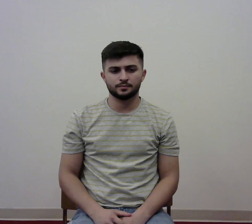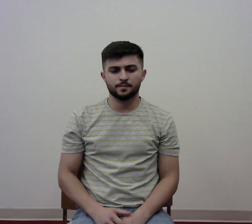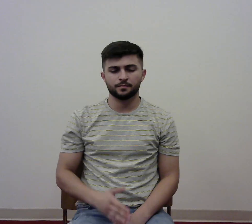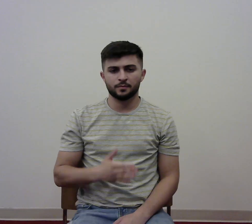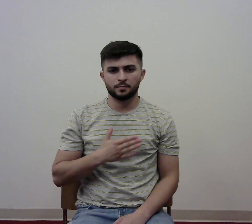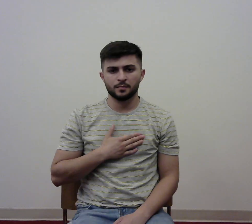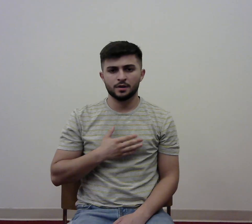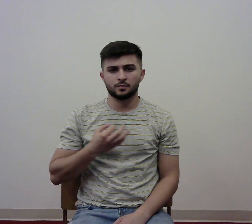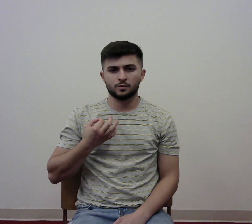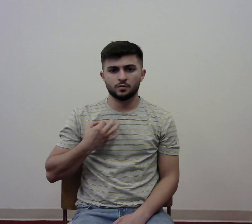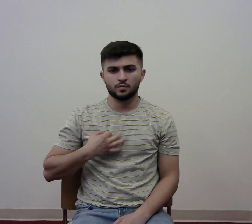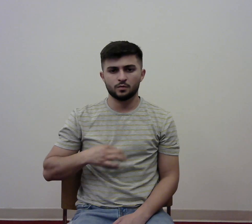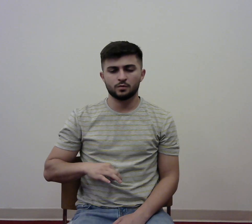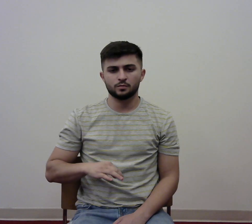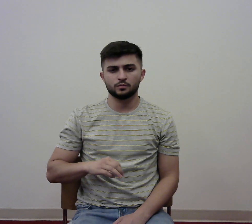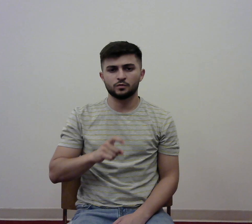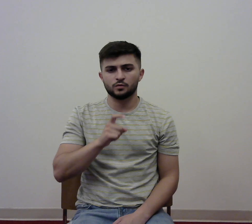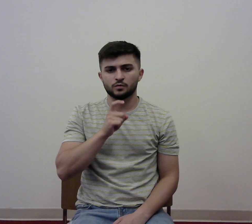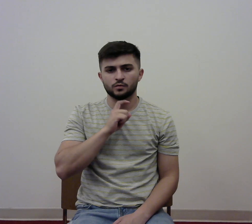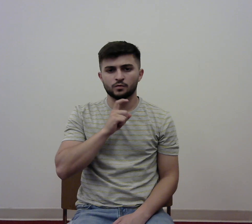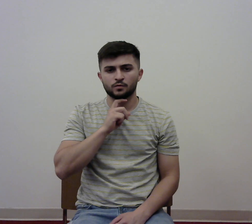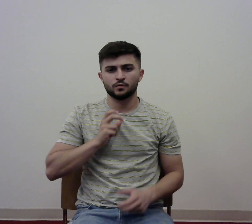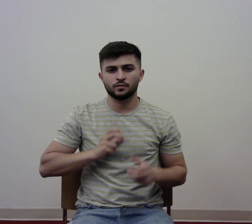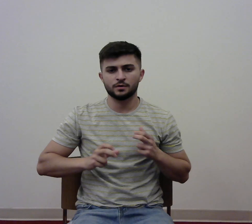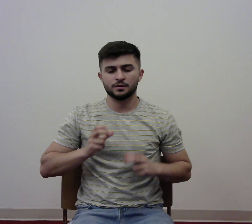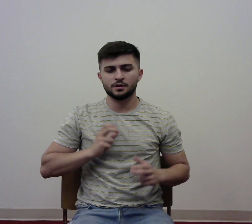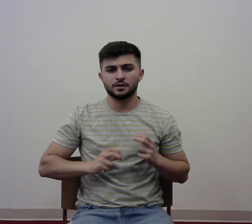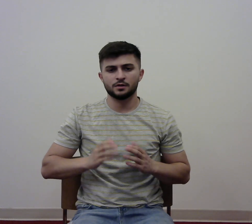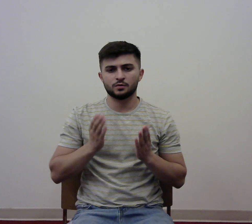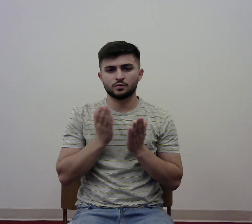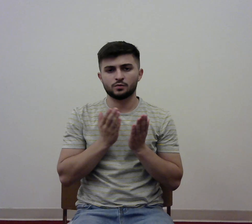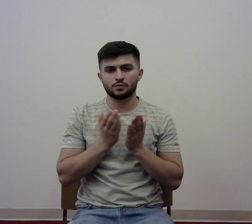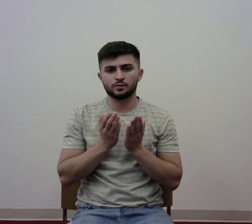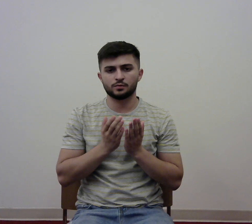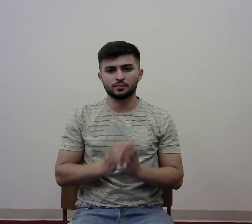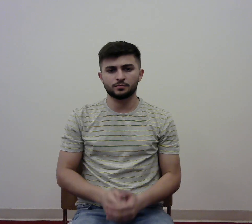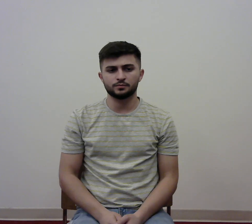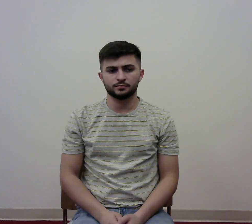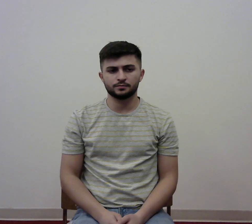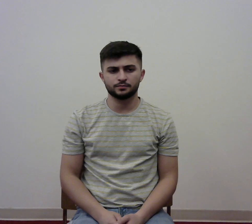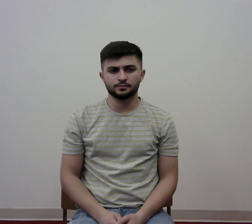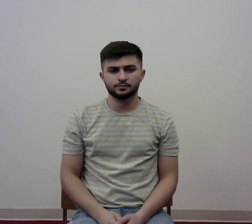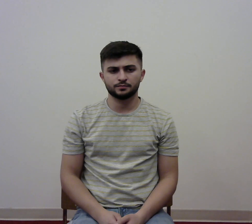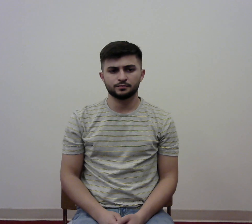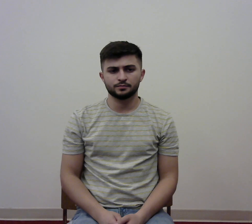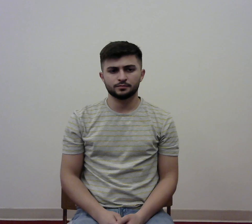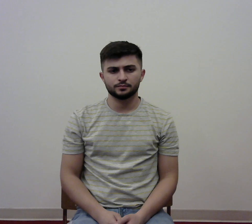Mənim oğlum universitetdə oxuyur